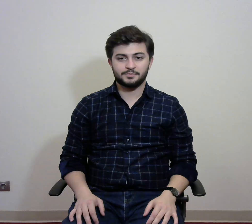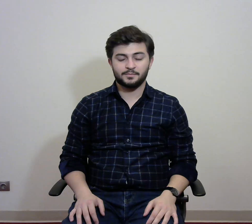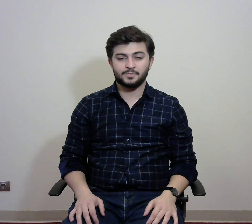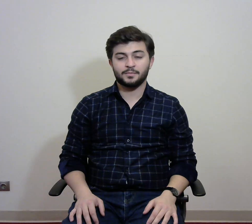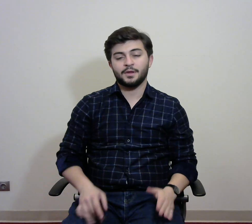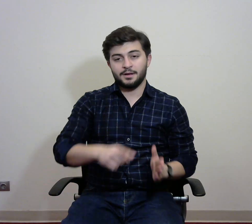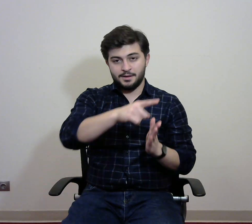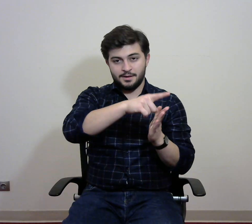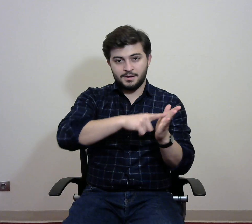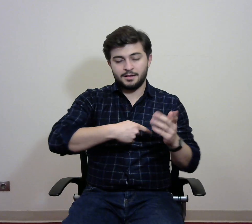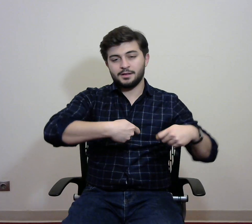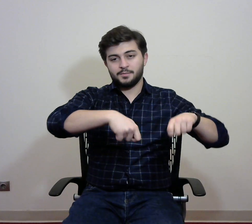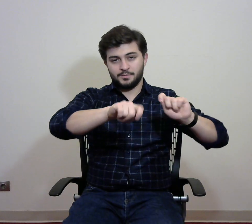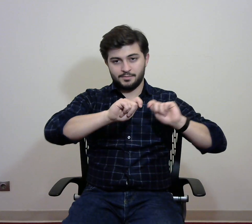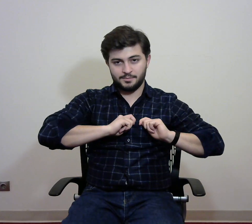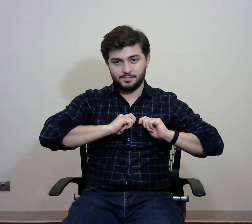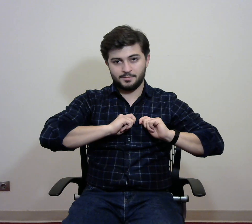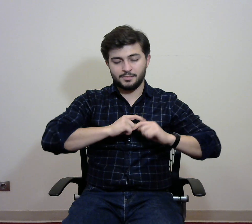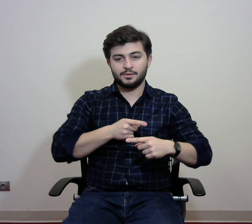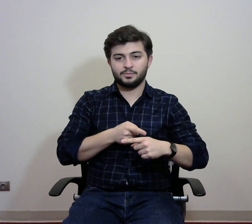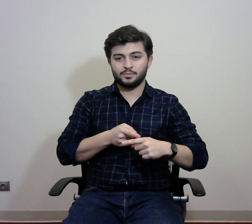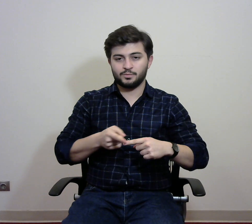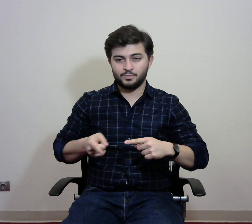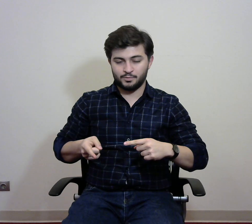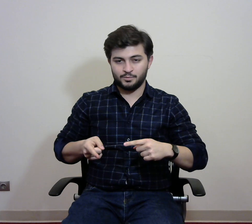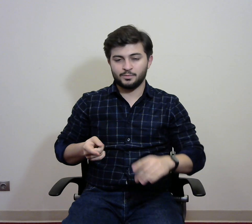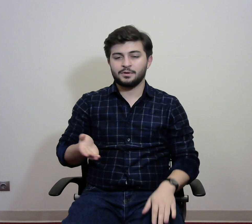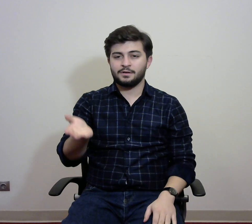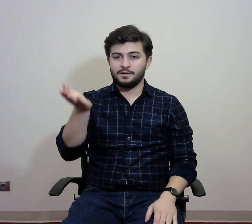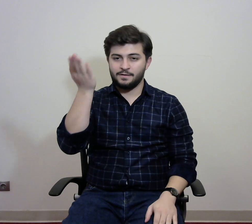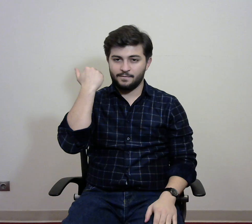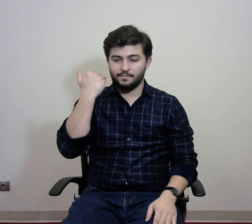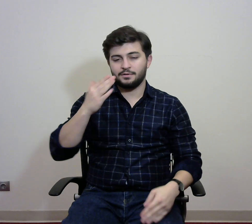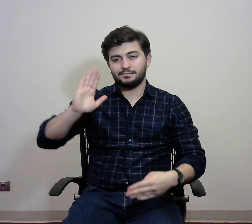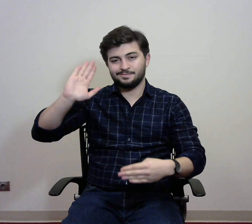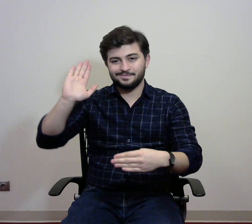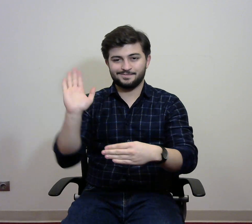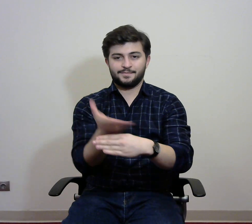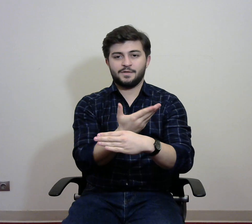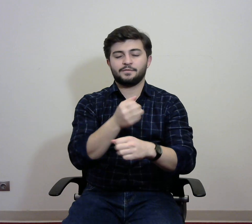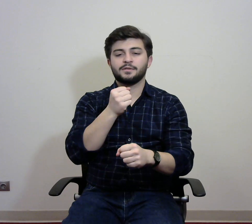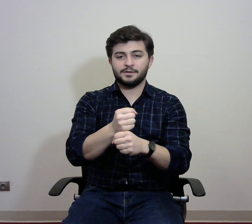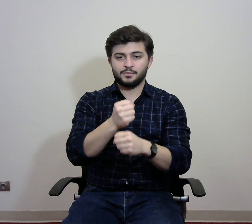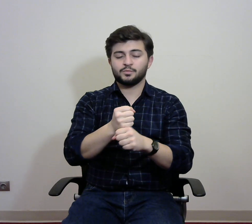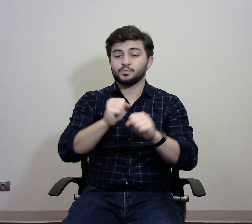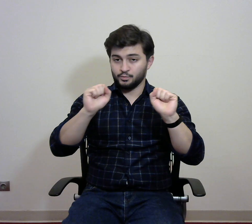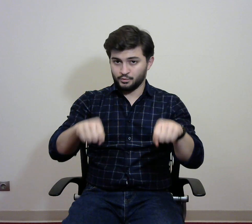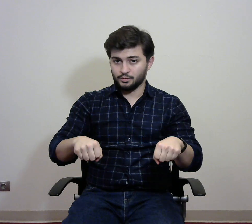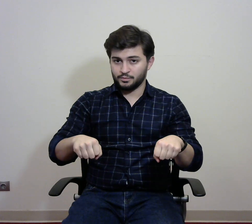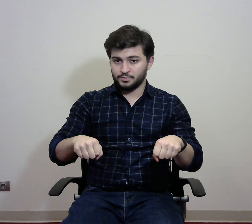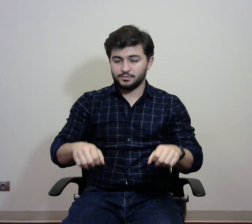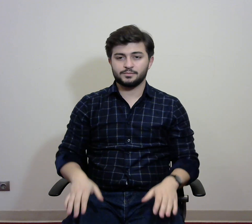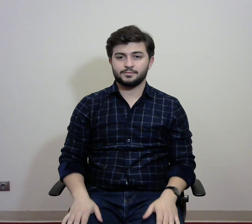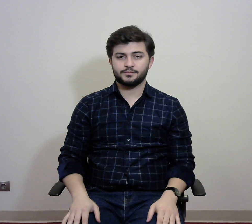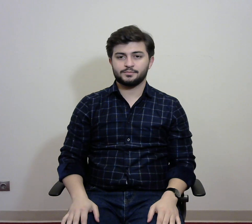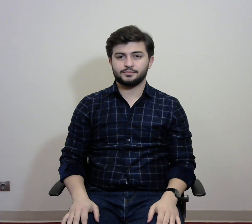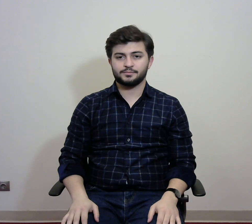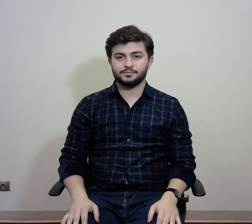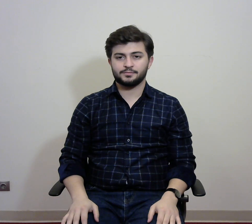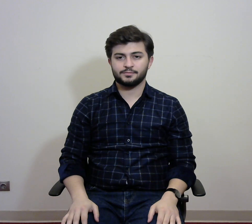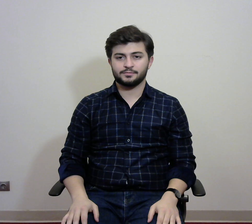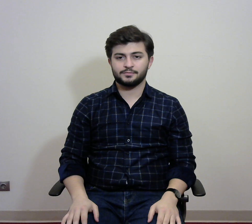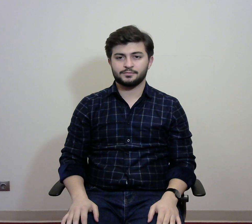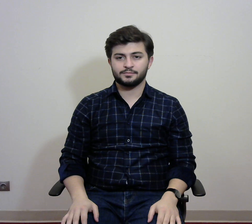Etibarnaməni müddətindən əvvəl ləğv etdirmək olarmı?